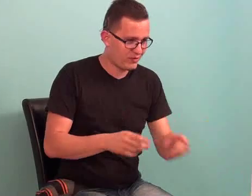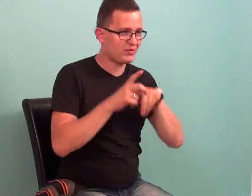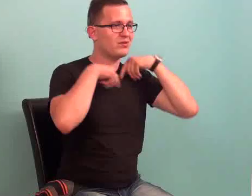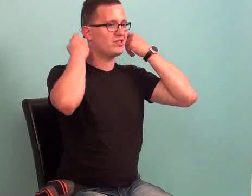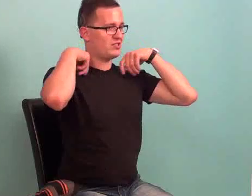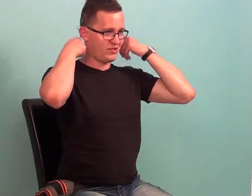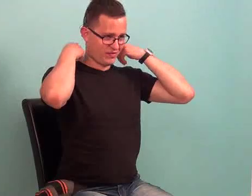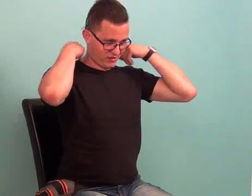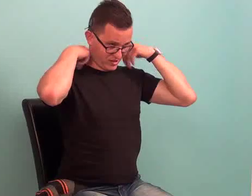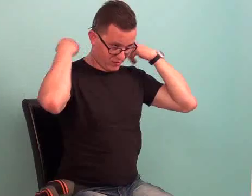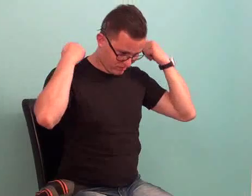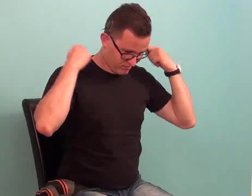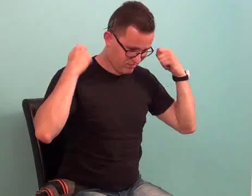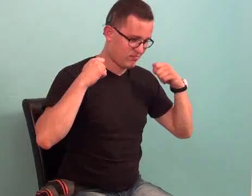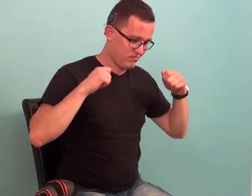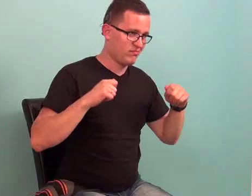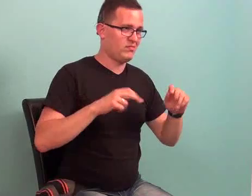Zakłada chustę na szyję.